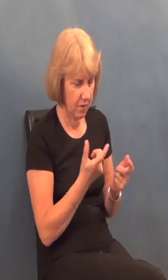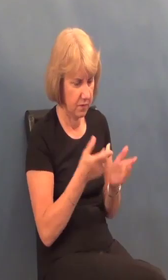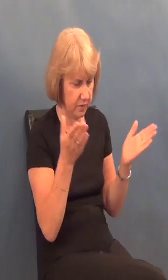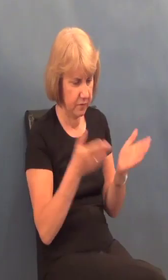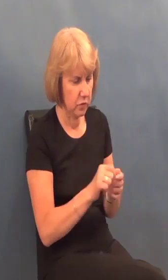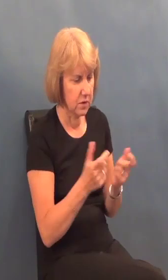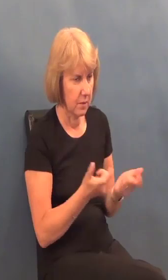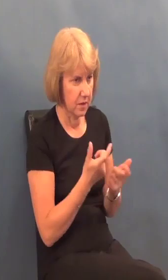Dół jest niebezpieczny.